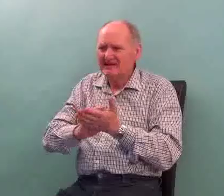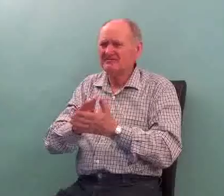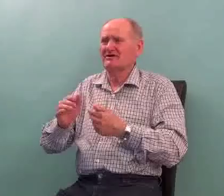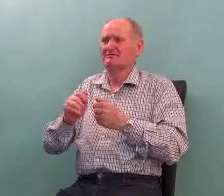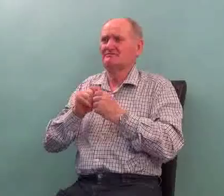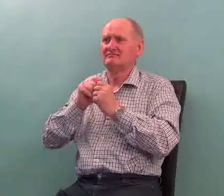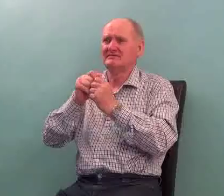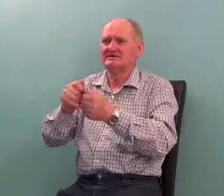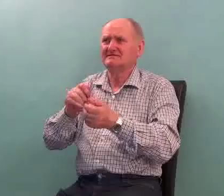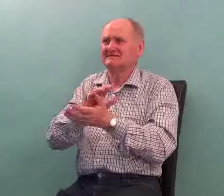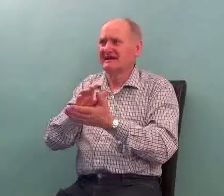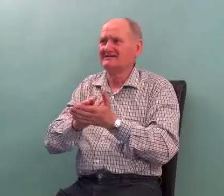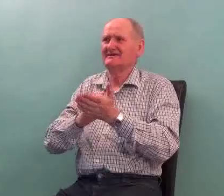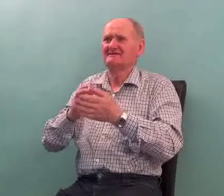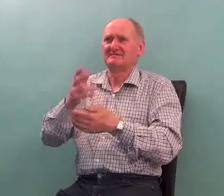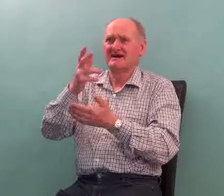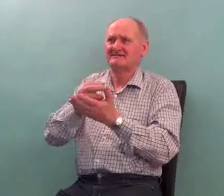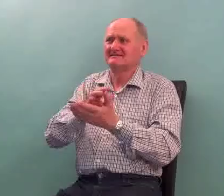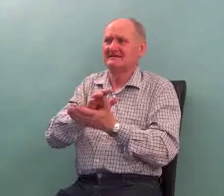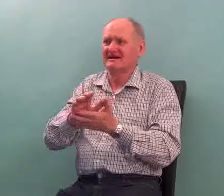Do innych miejsc - za darmo.